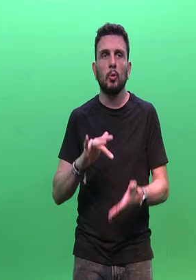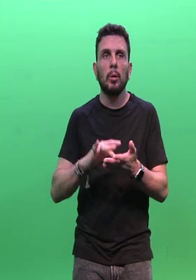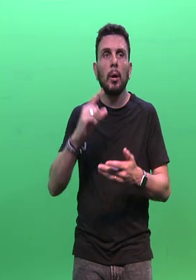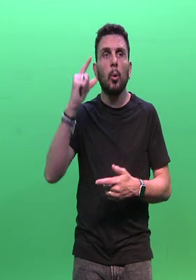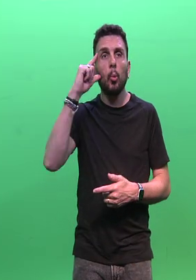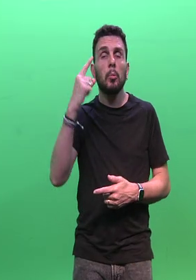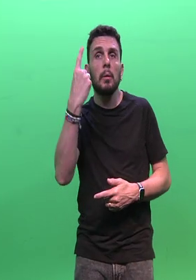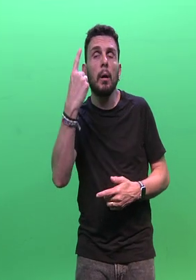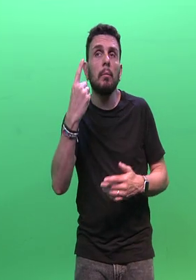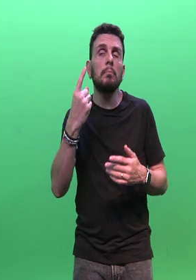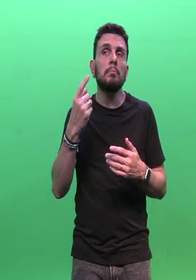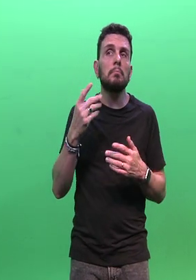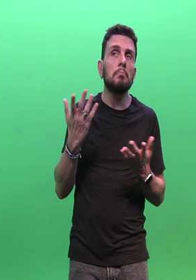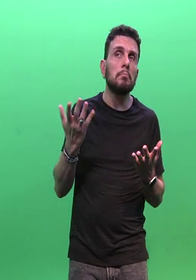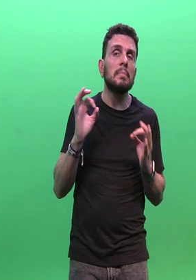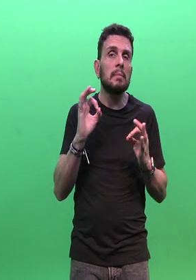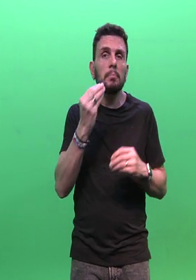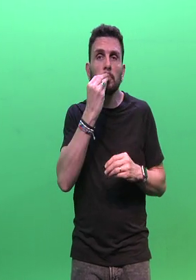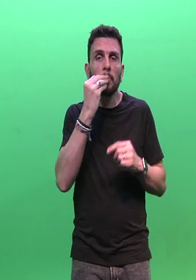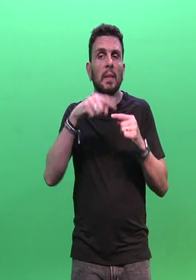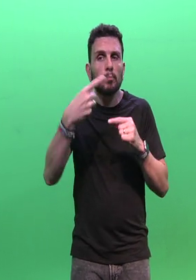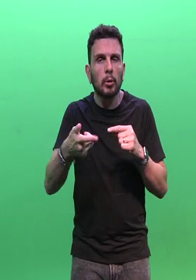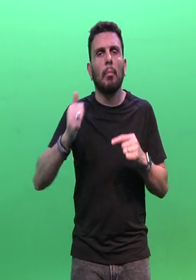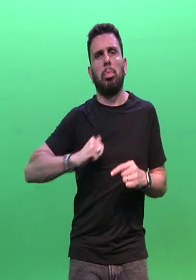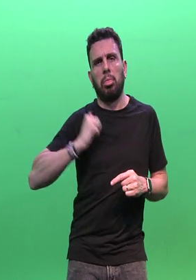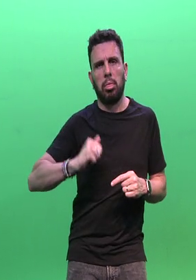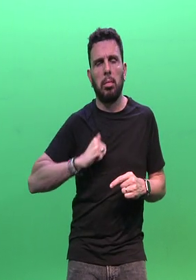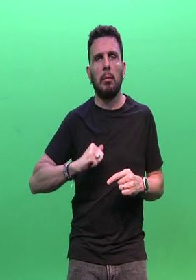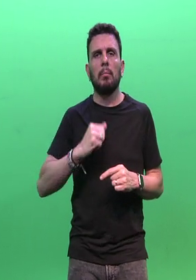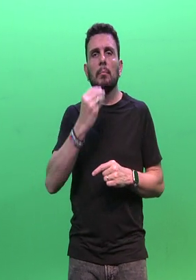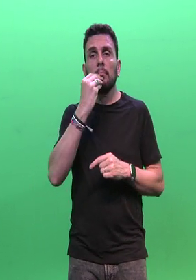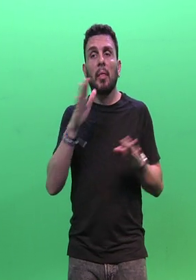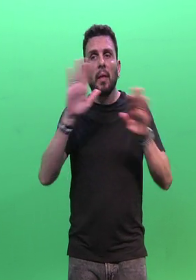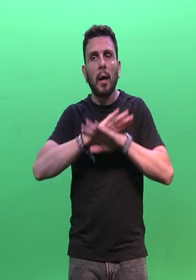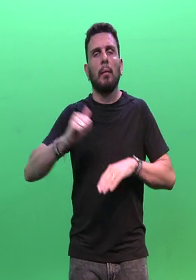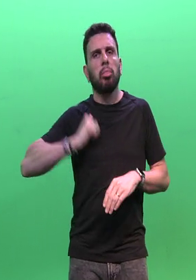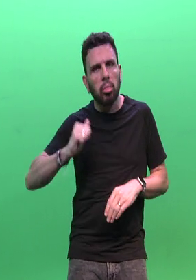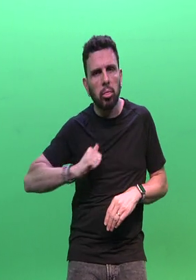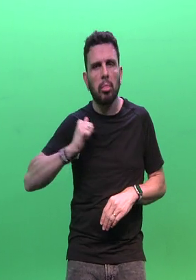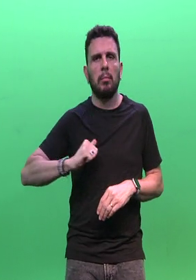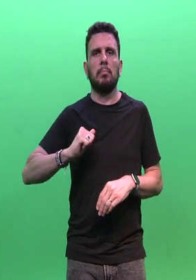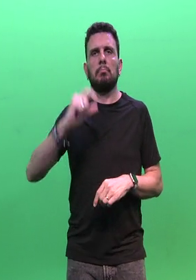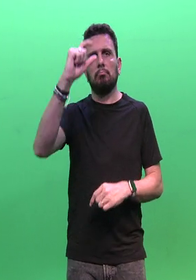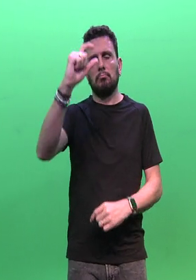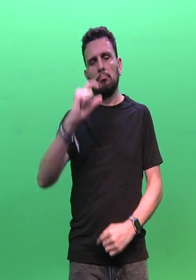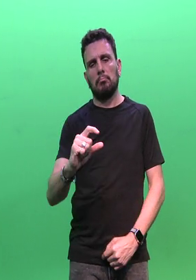En un dia puc tenir diarrea després de menjar i després de sopar, en aquestes dues franges.